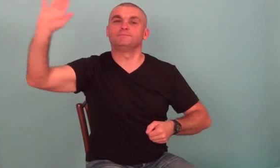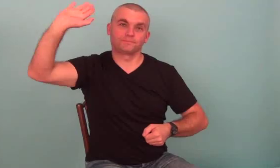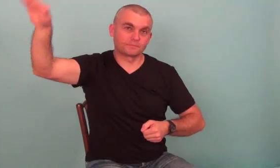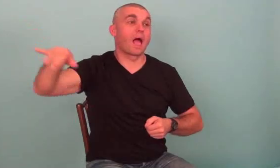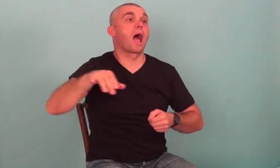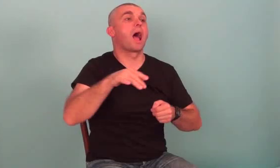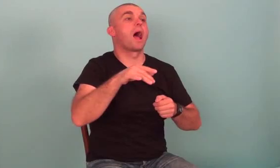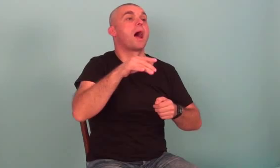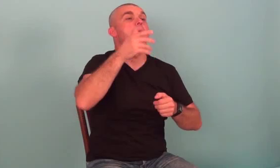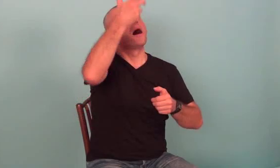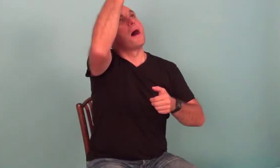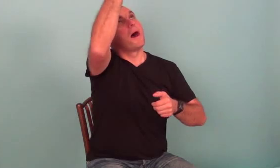Pan zrywa gruszki.